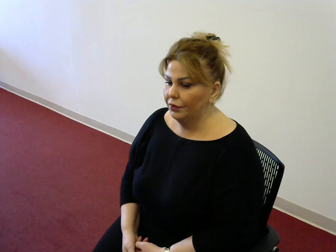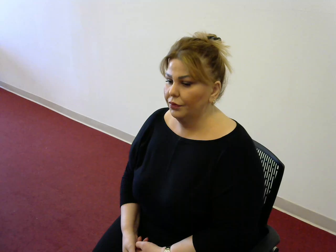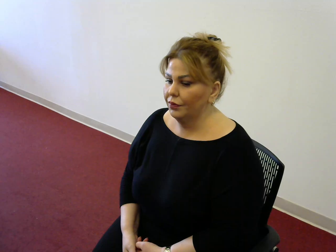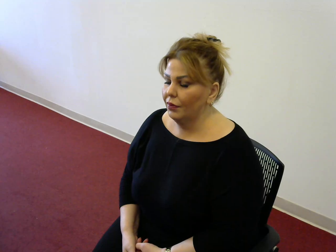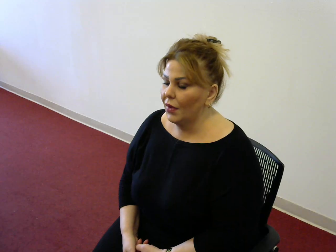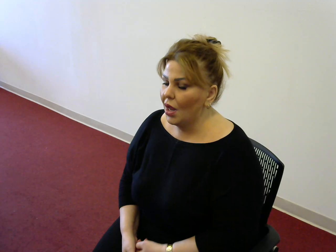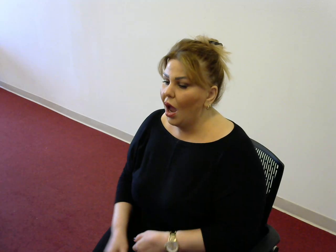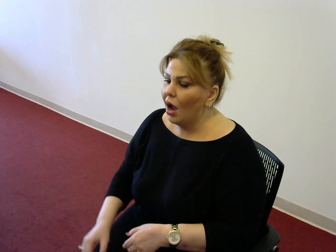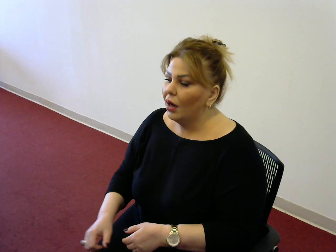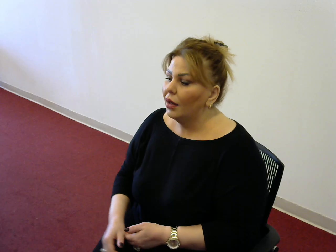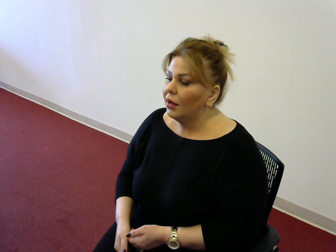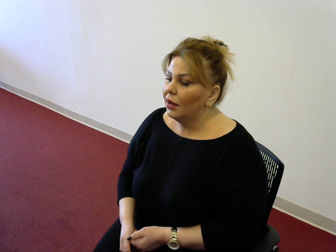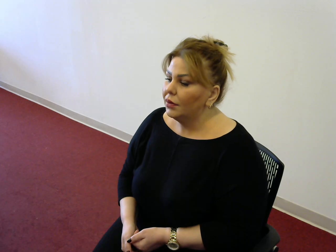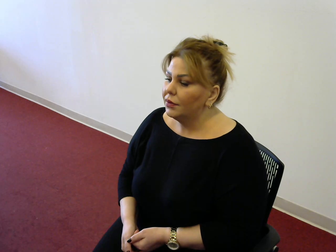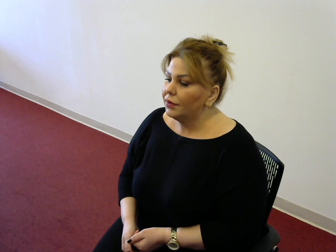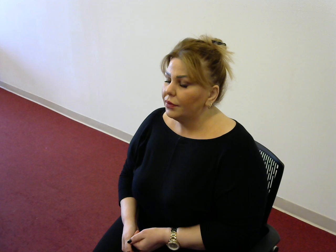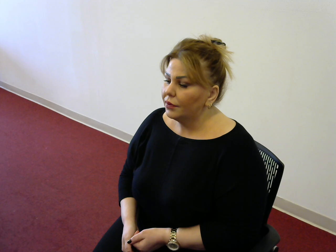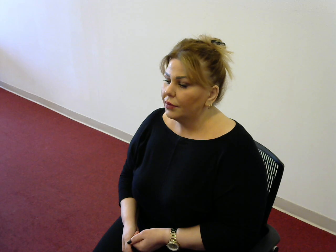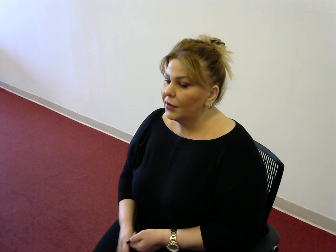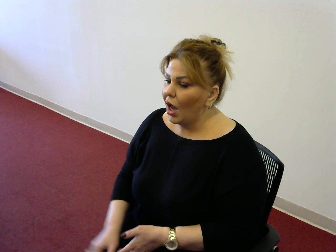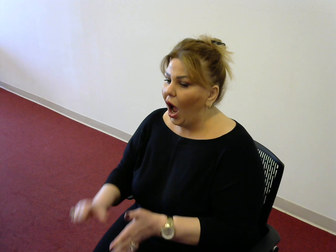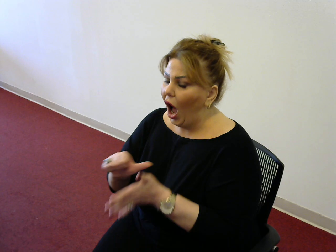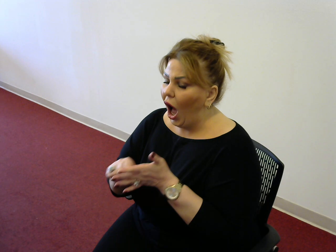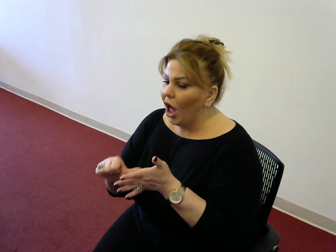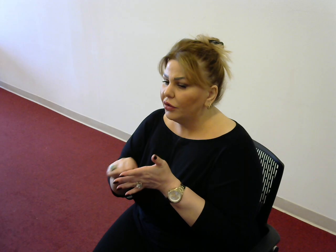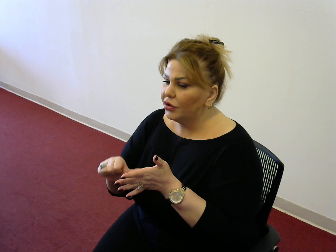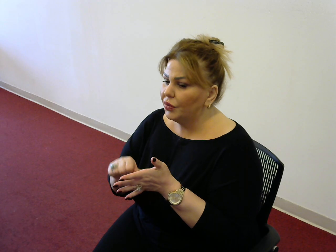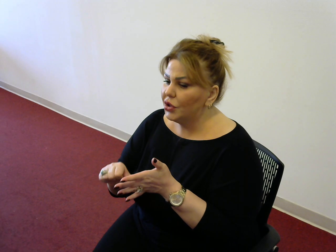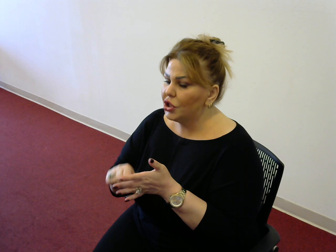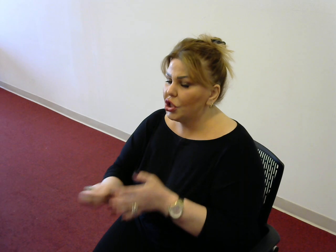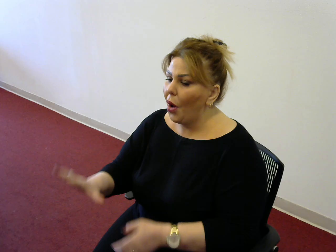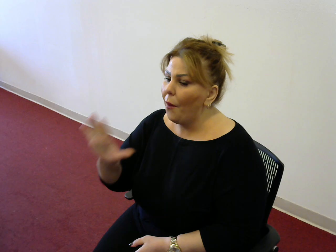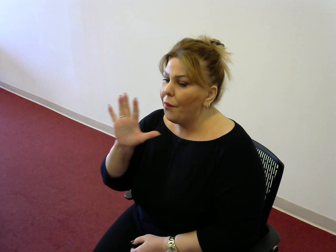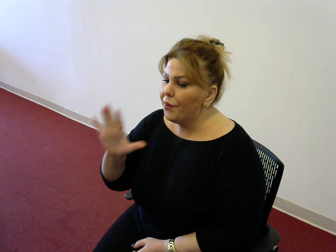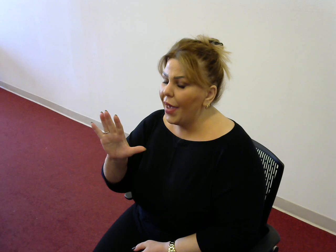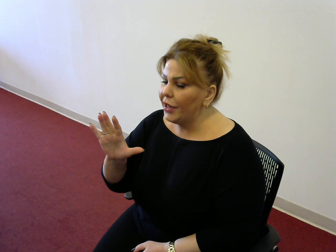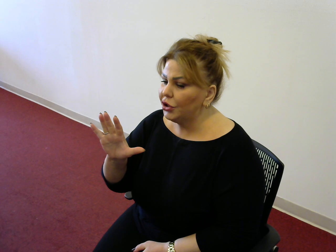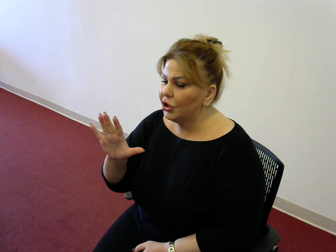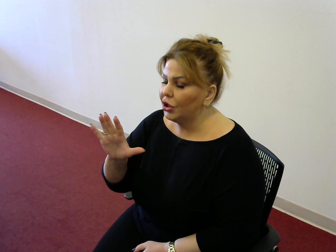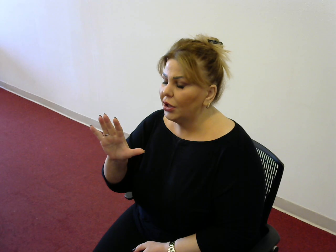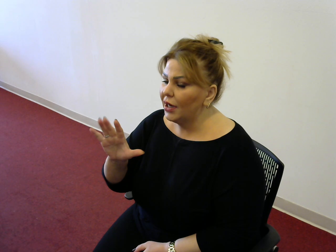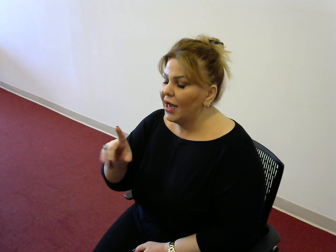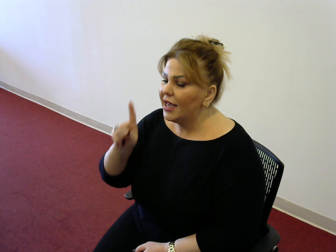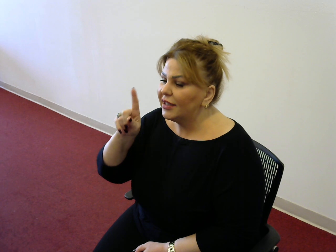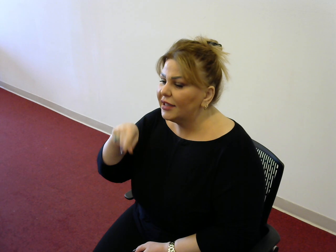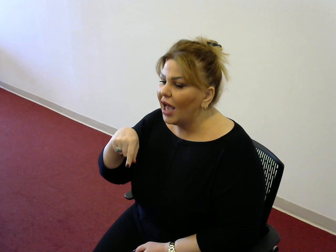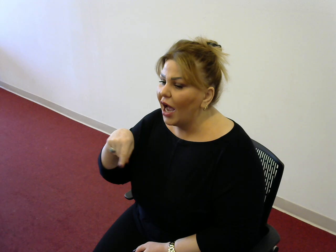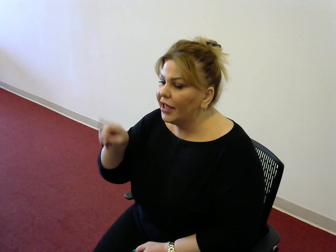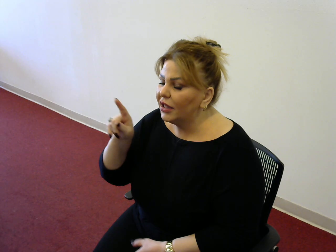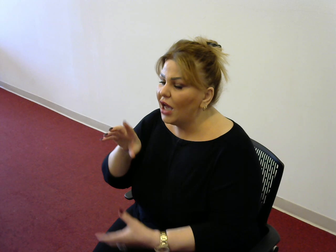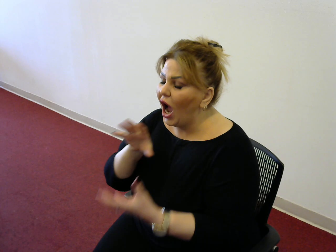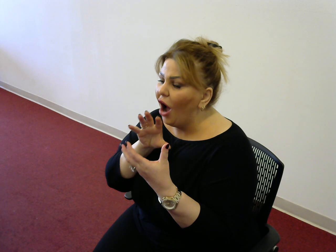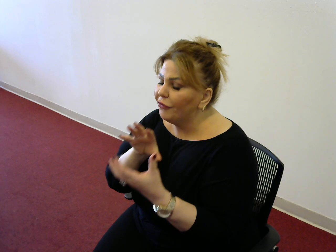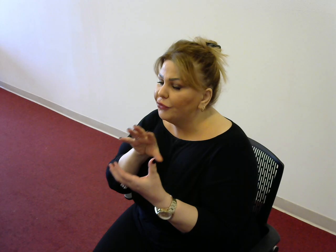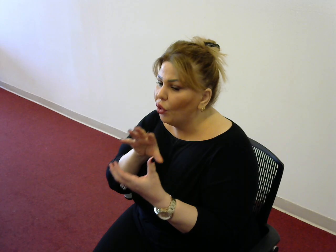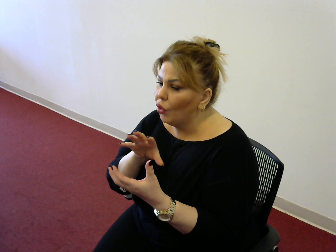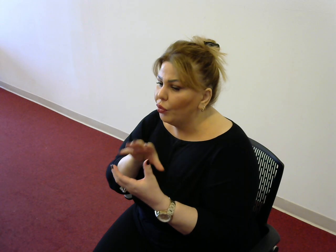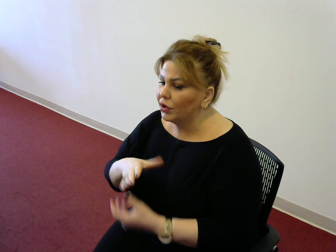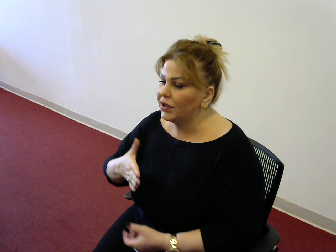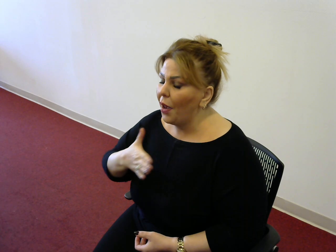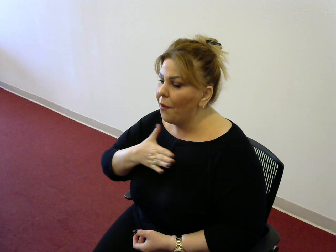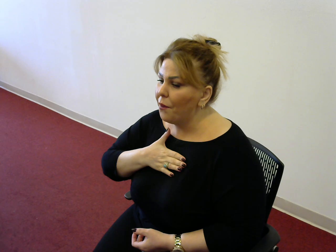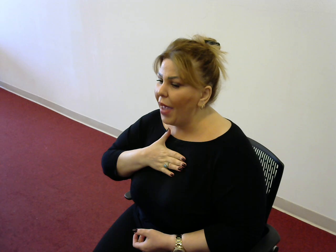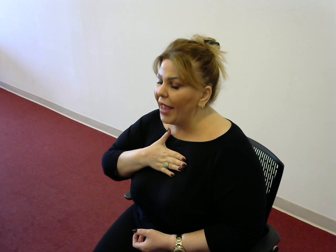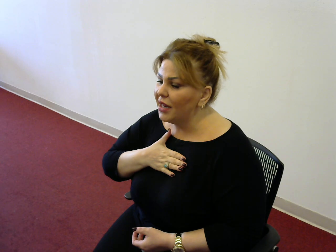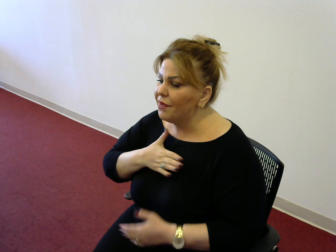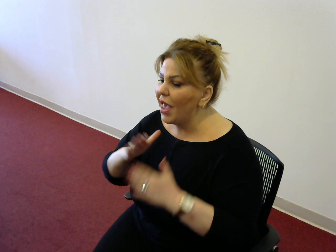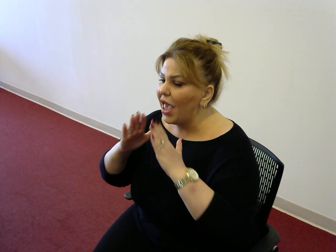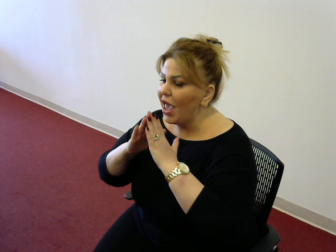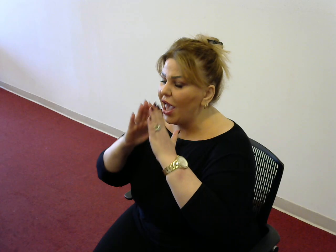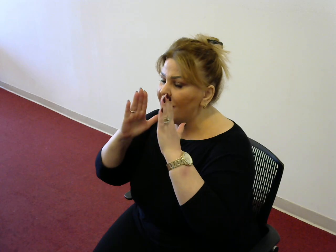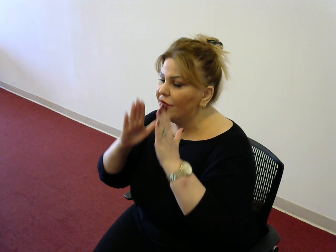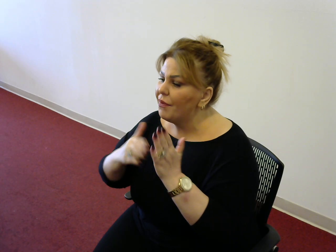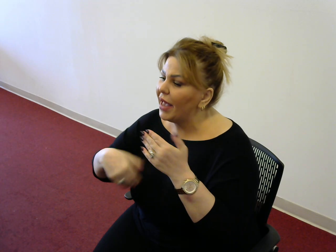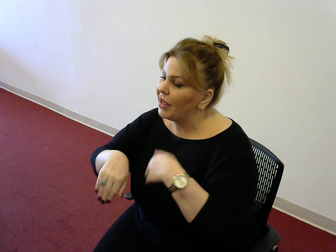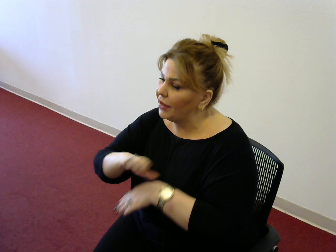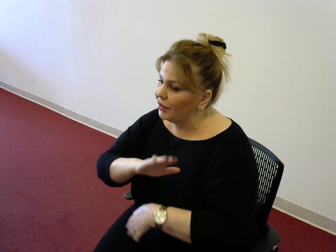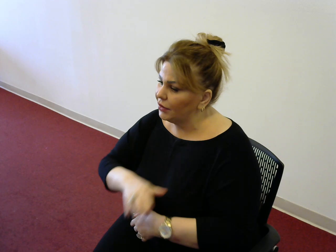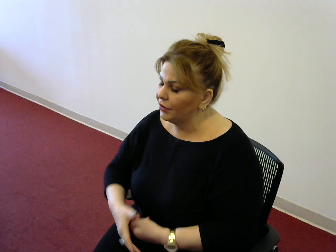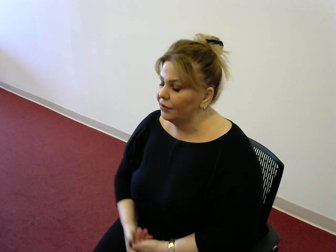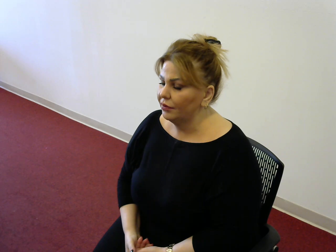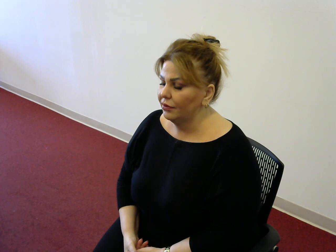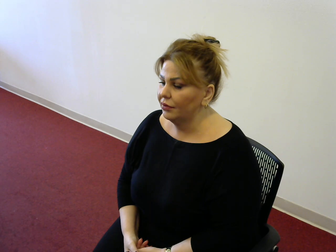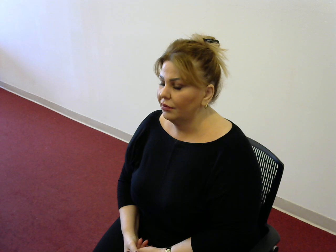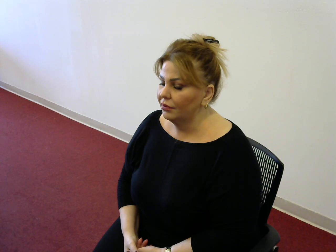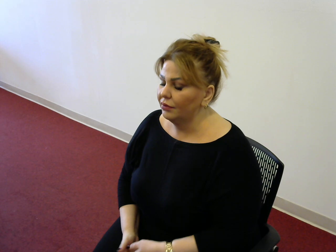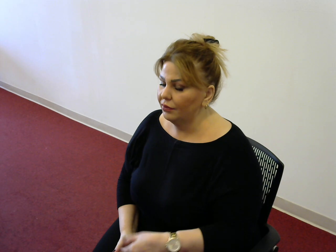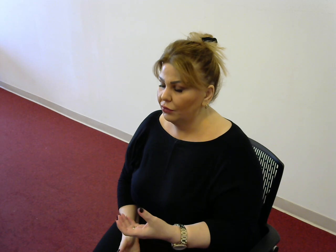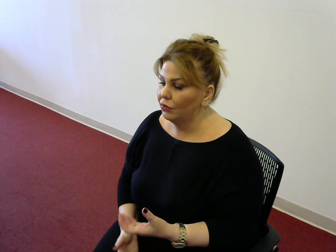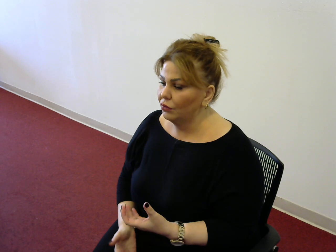65 saylı avtobus mənim evimə gedir